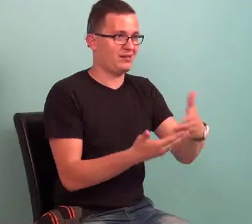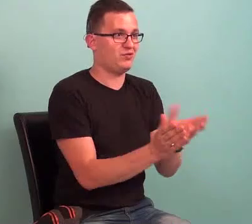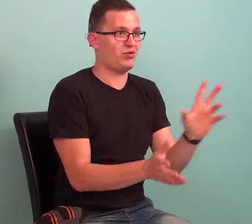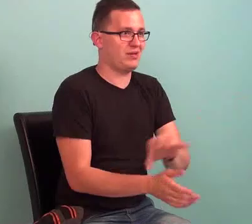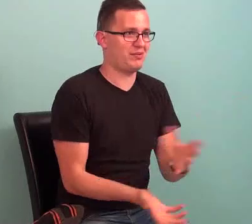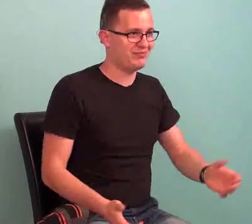"Kto zabrał?" Nie wiadomo.